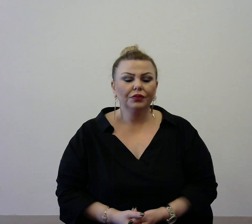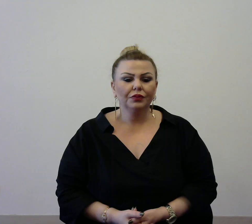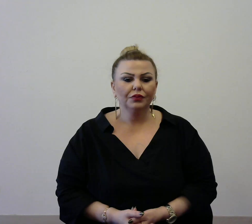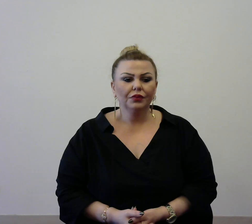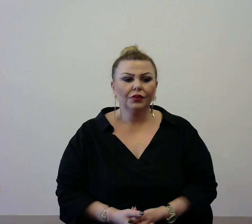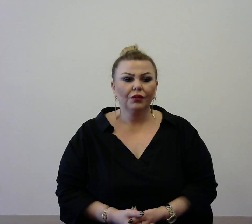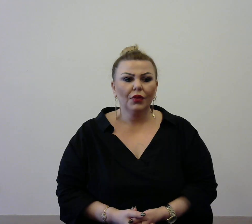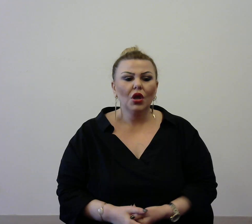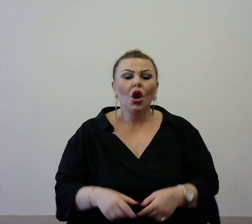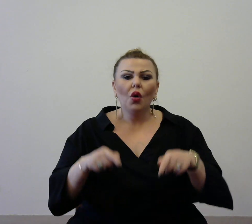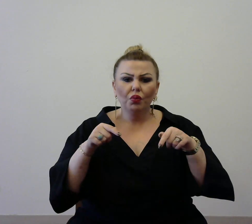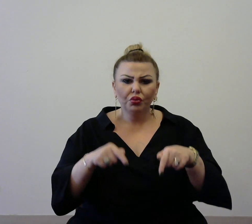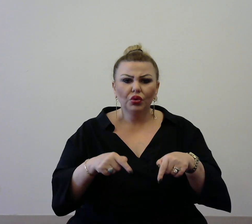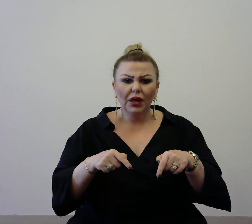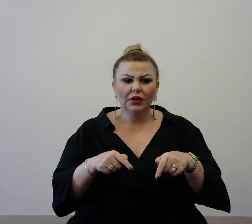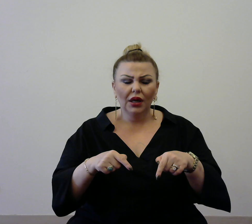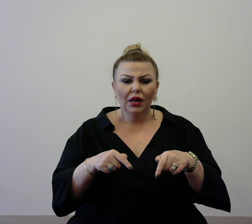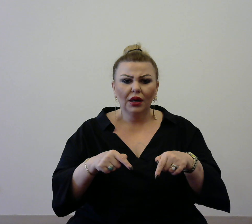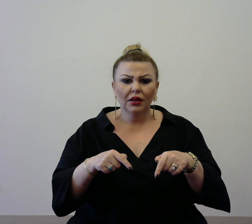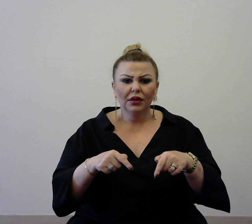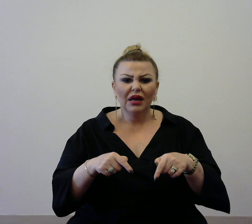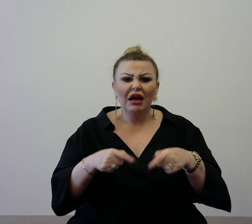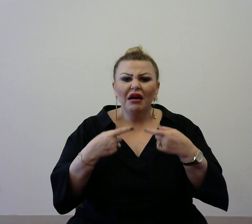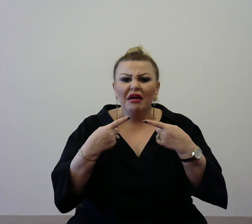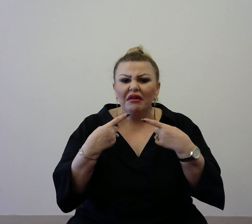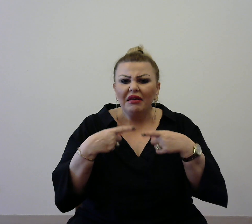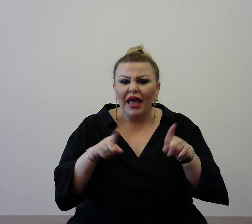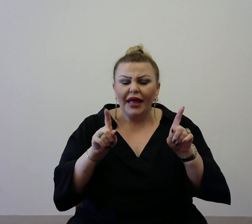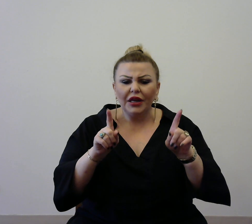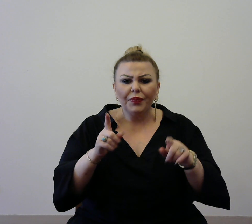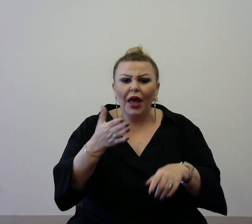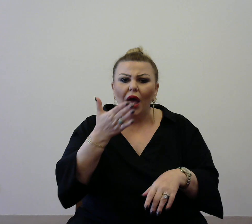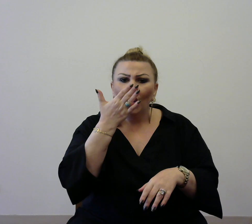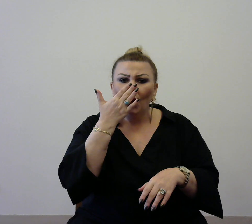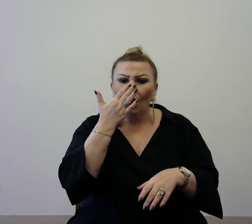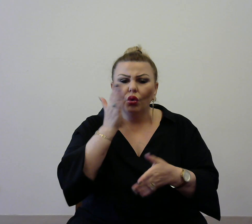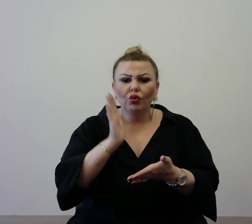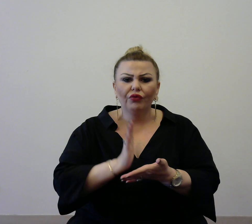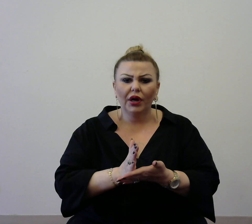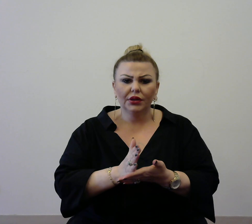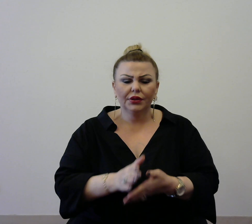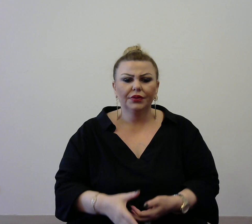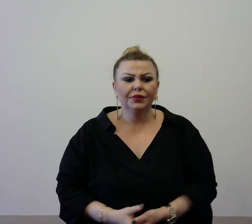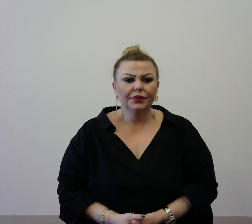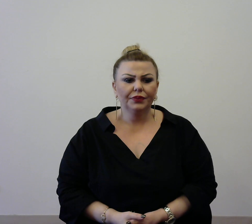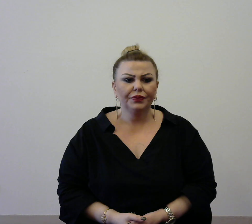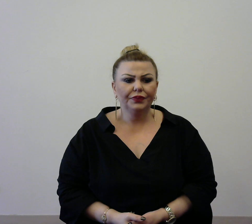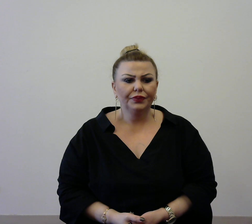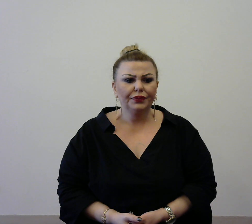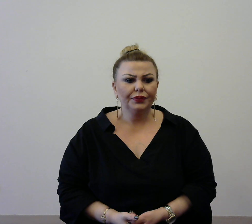Burda qəribə qoxu var